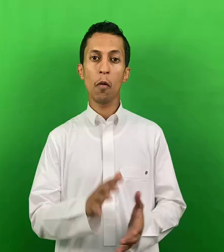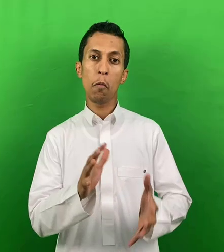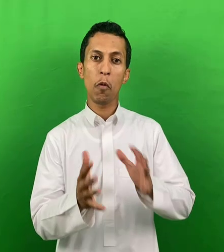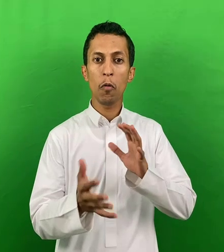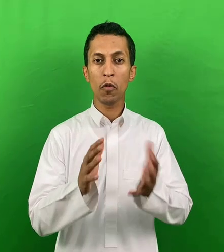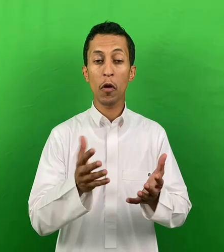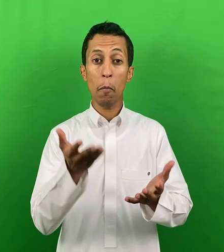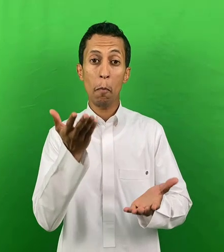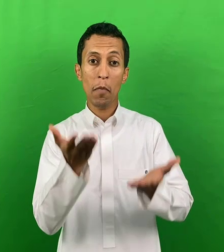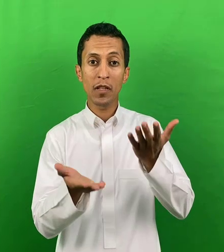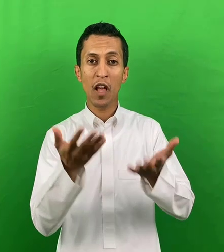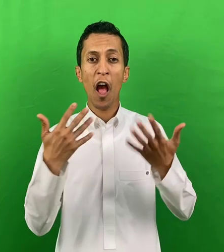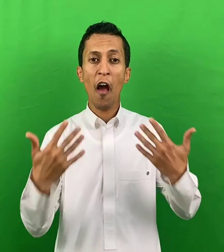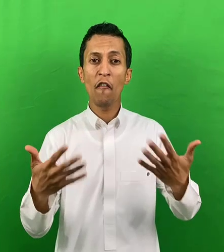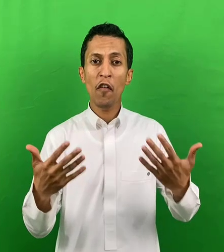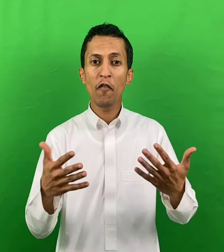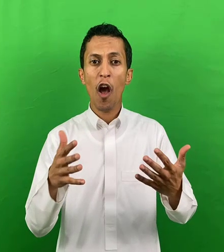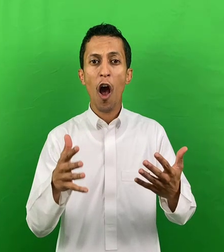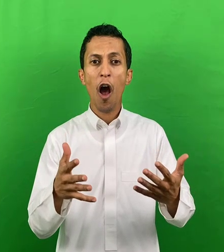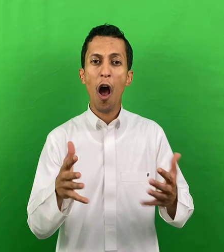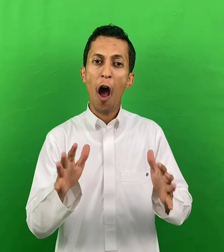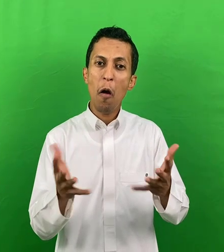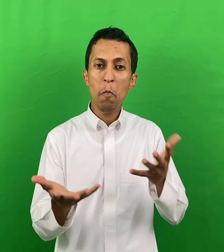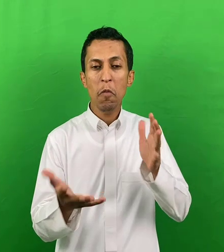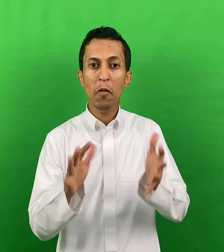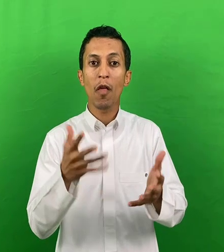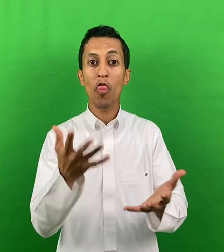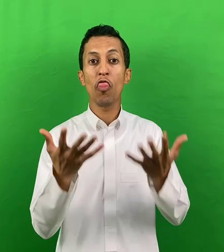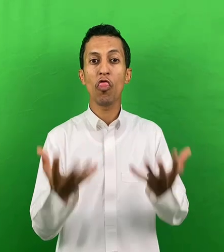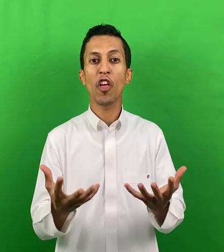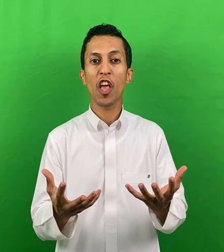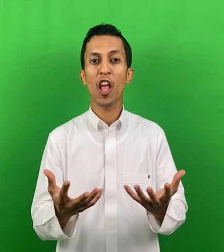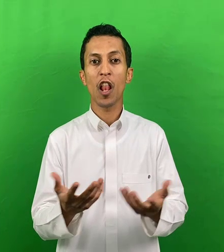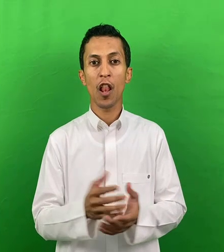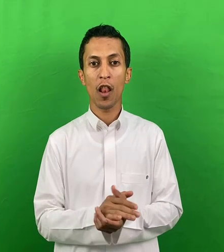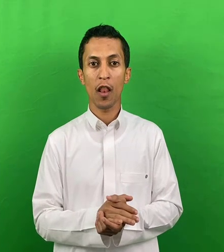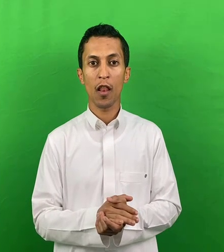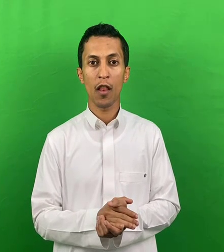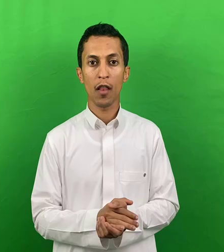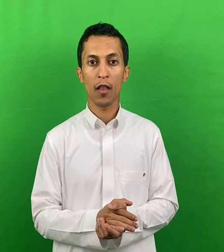أيخف ميزانه أم يثقل